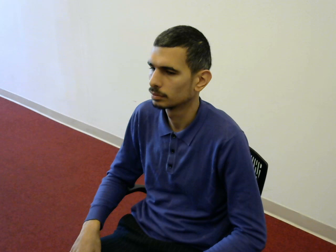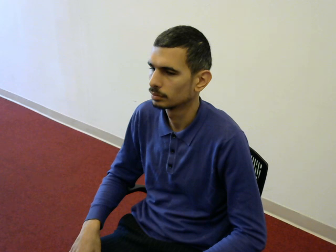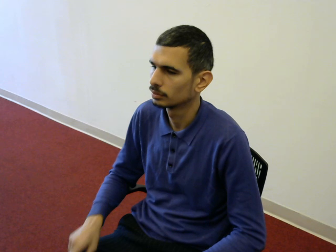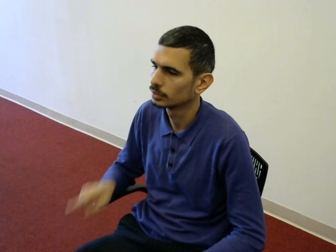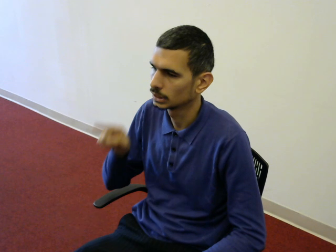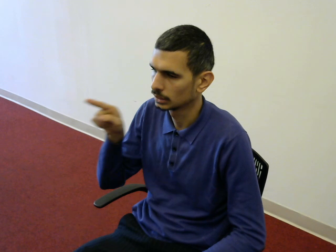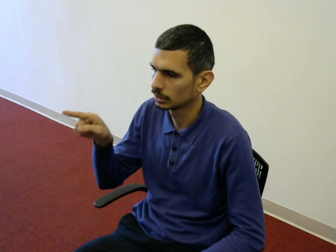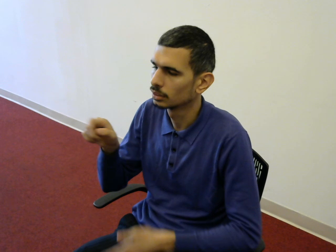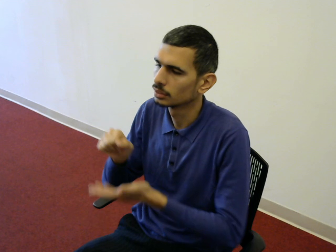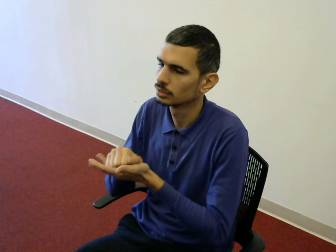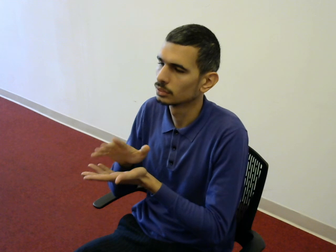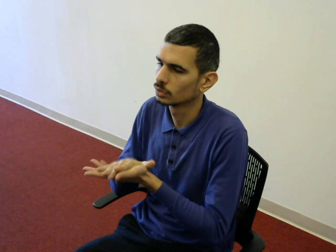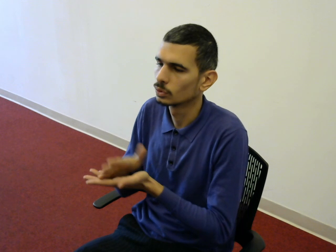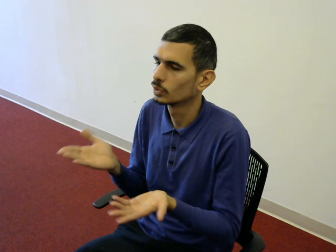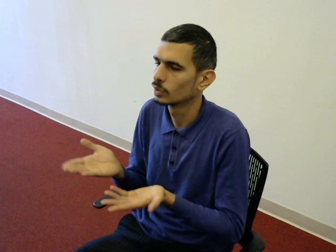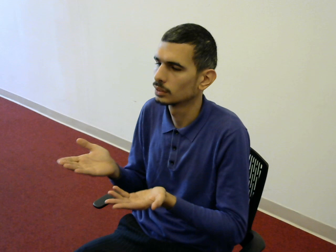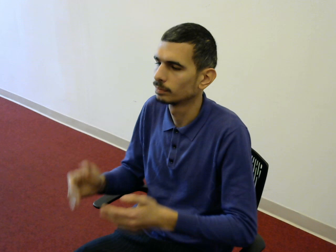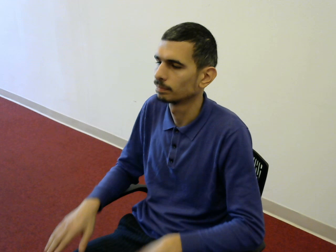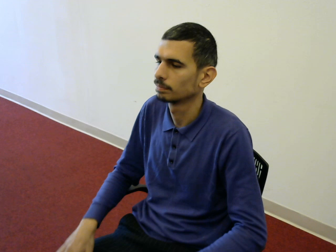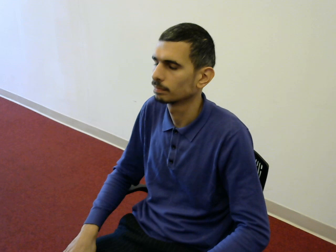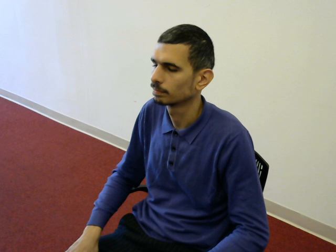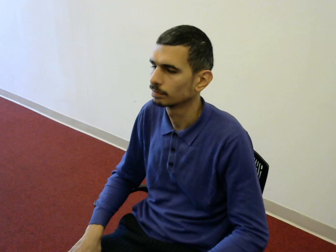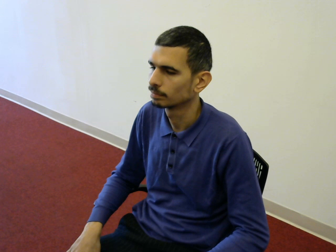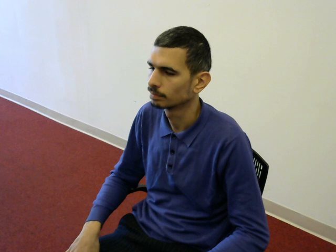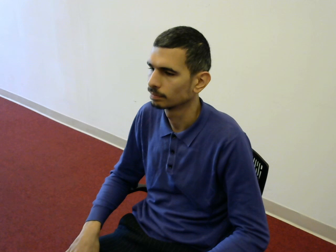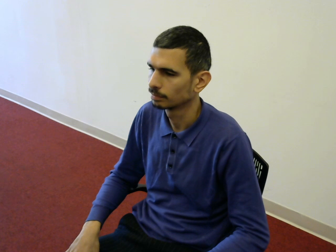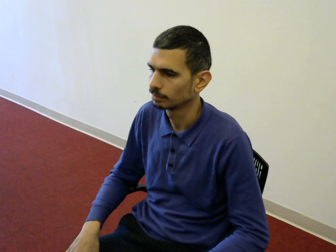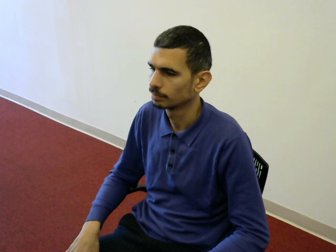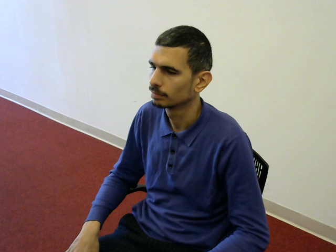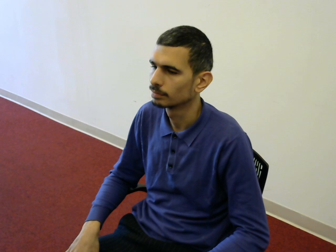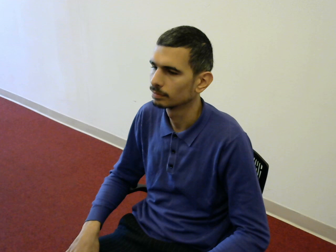Sənin ləqəbin nədir?